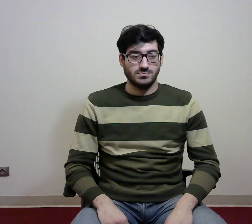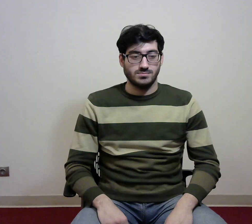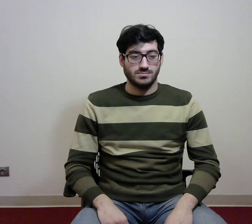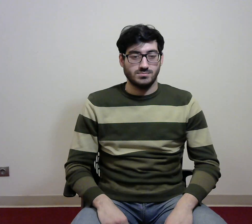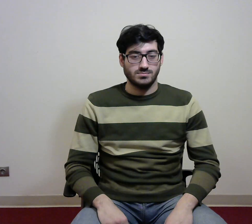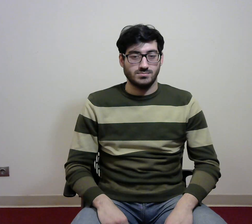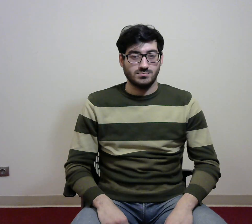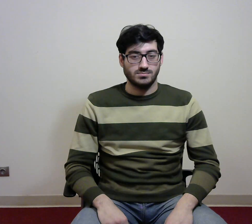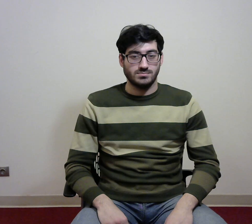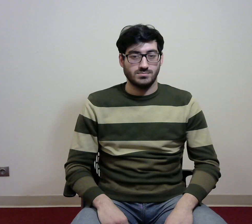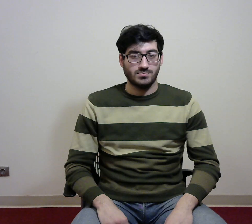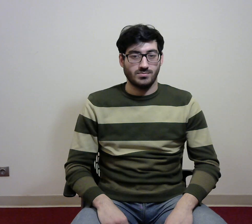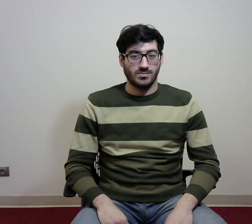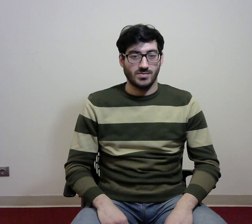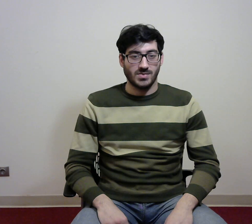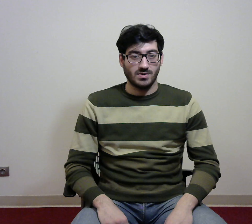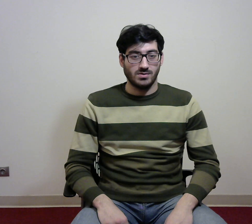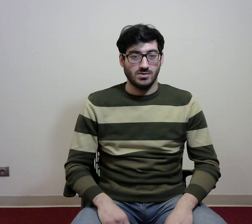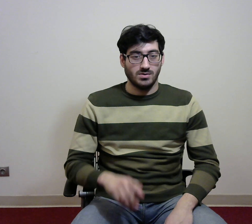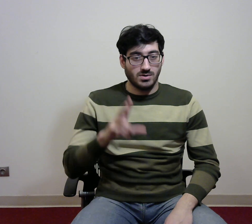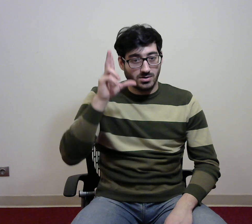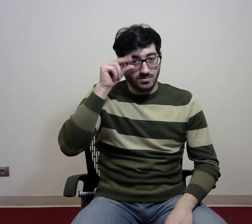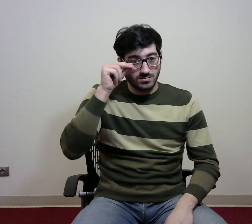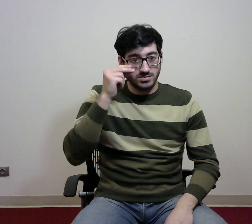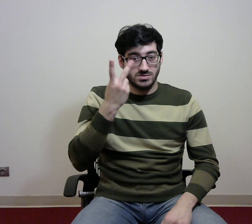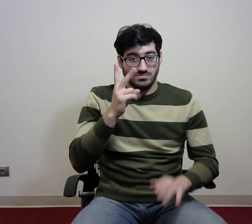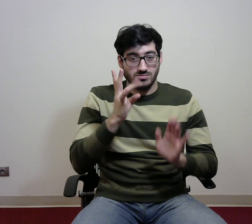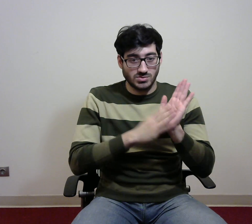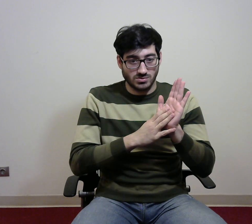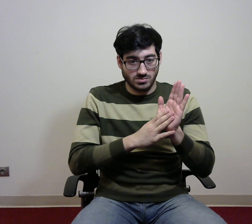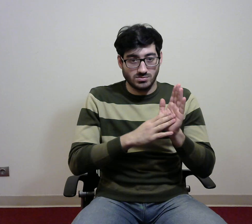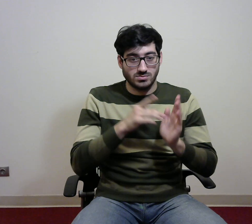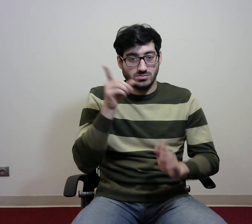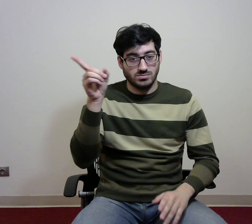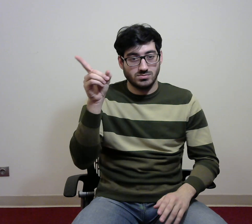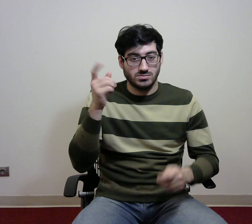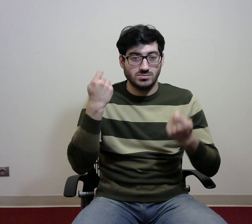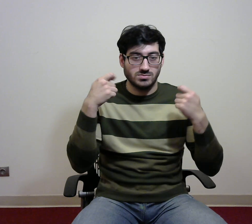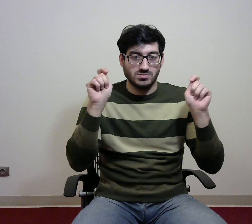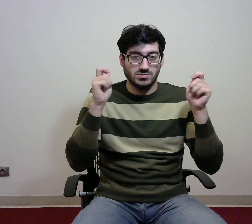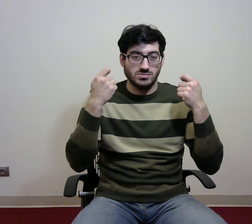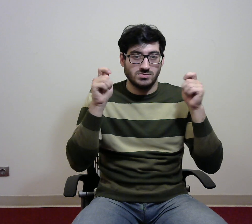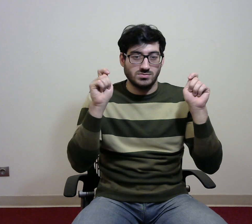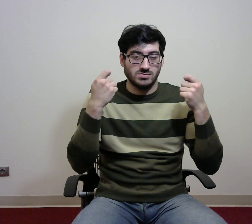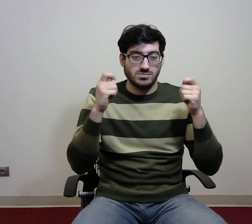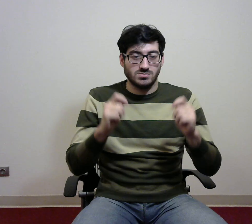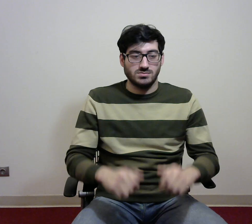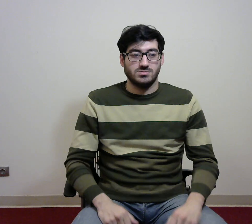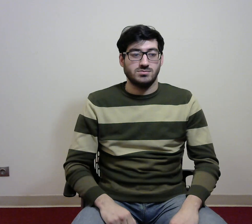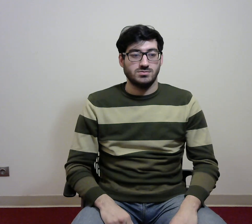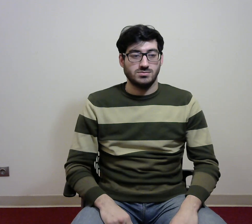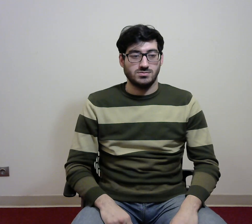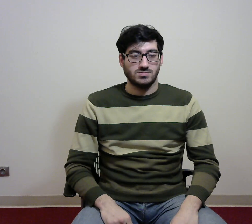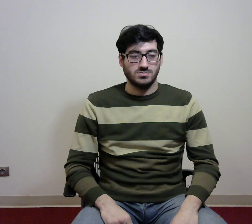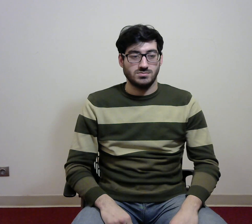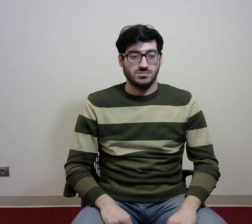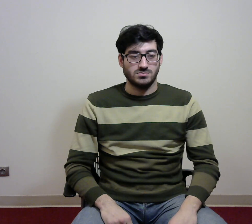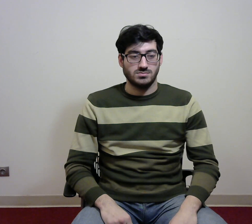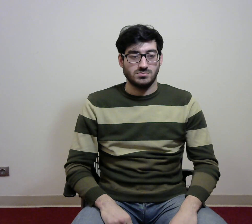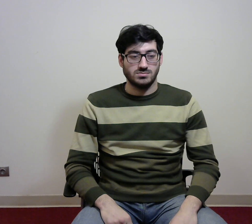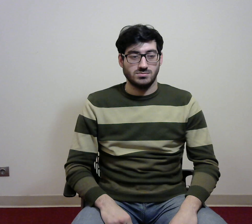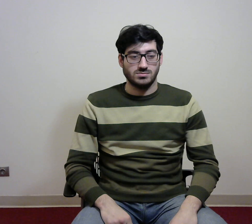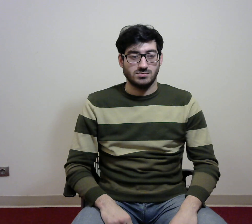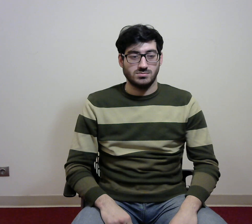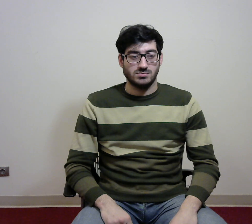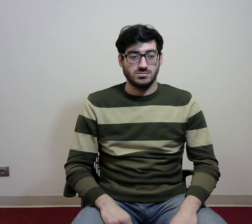Ayın 29-u onun toyudur